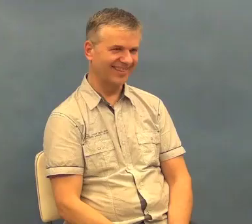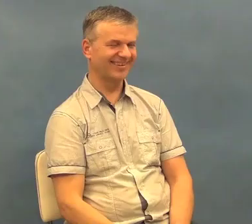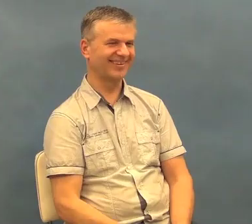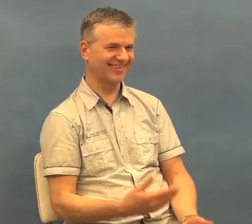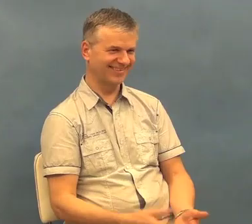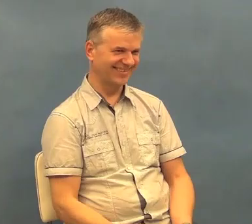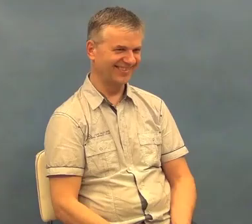Dlatego.